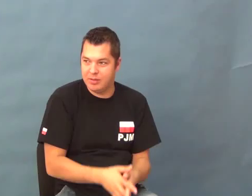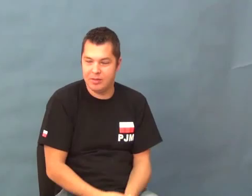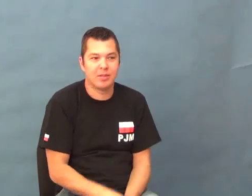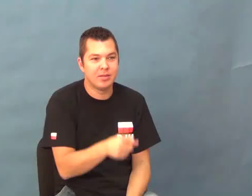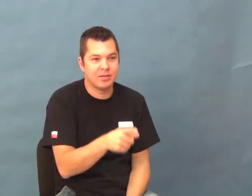A ty?